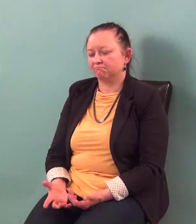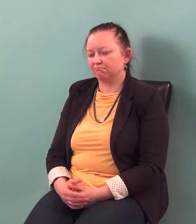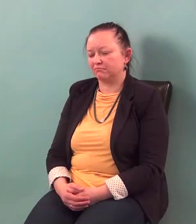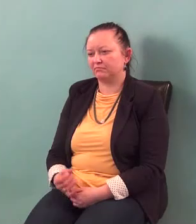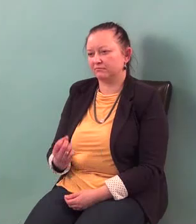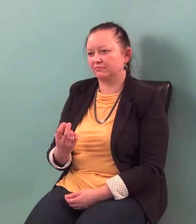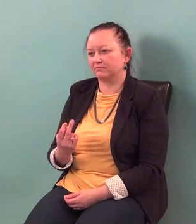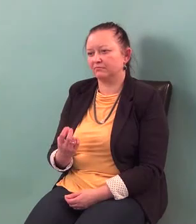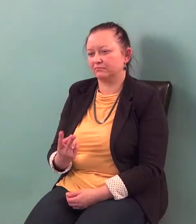Tak, tak, tak.